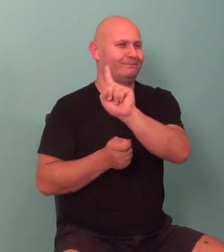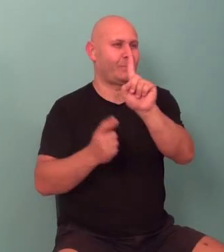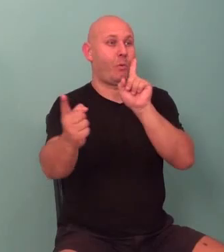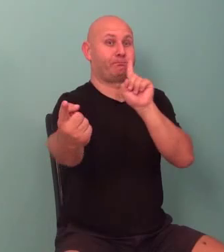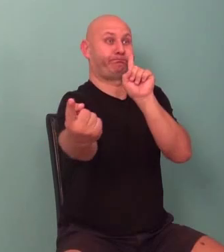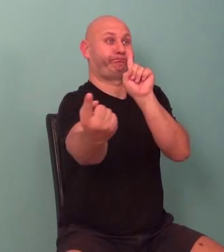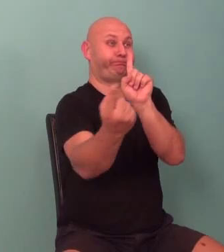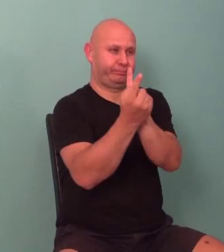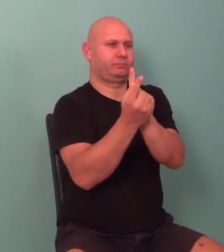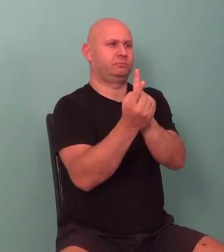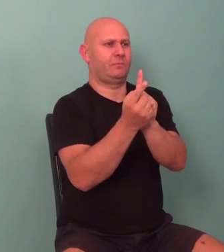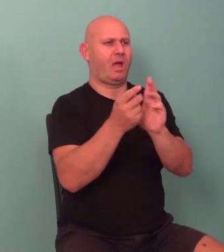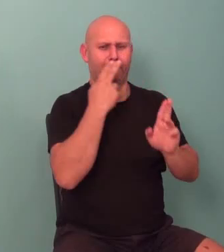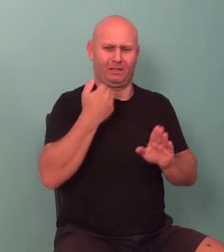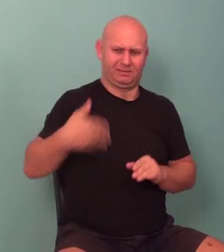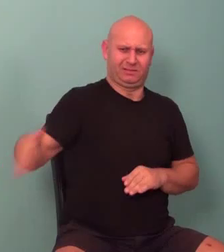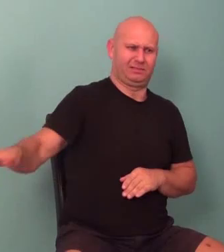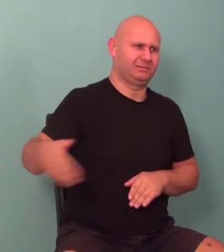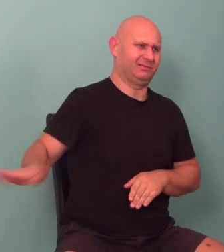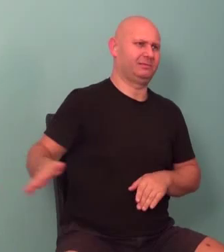Charlie spotyka smarkacza, ale odpycha go od siebie.